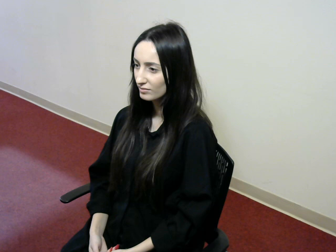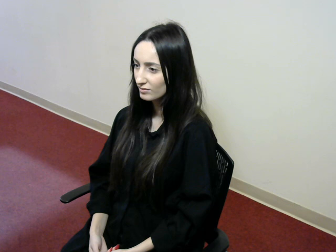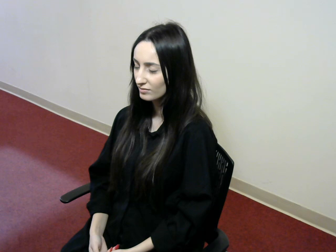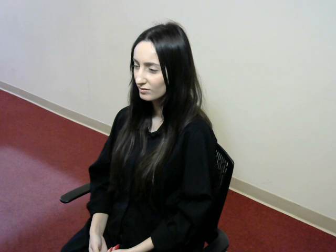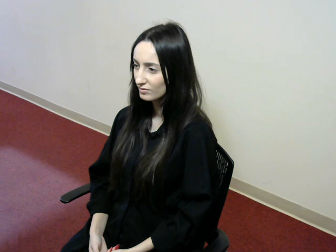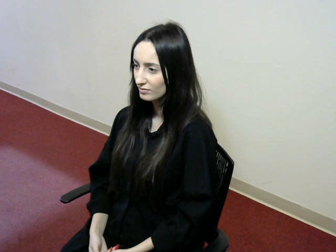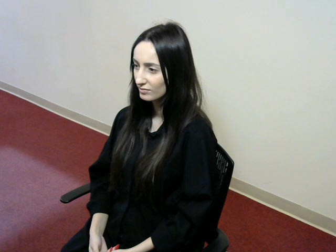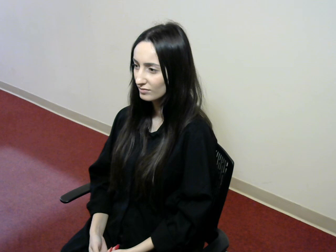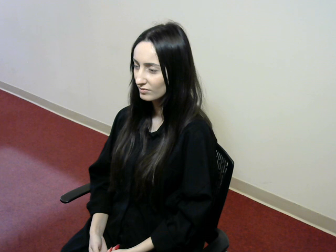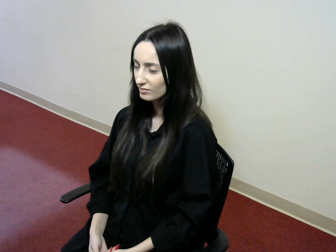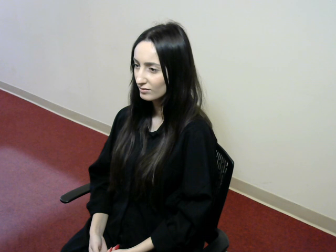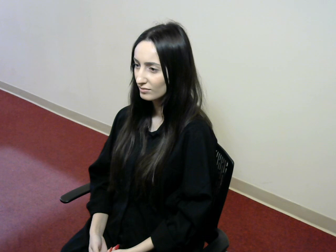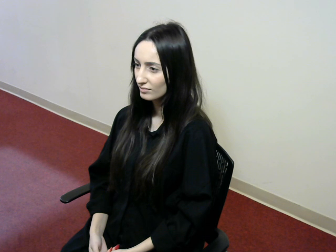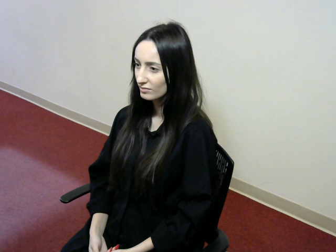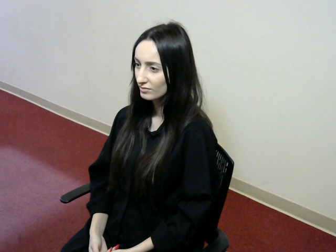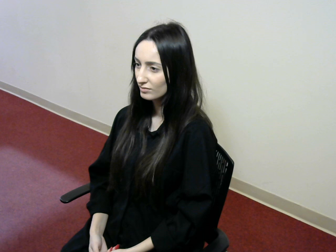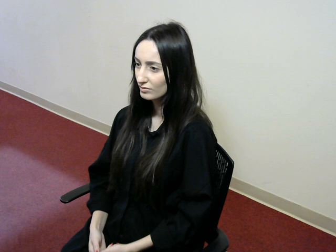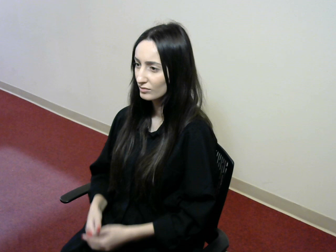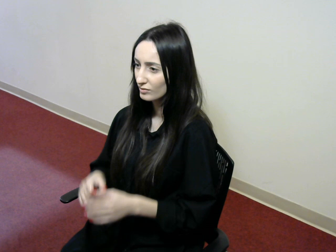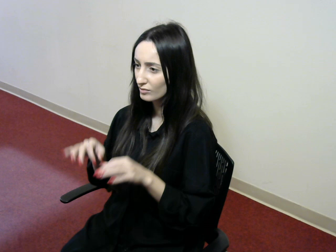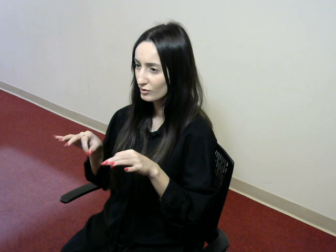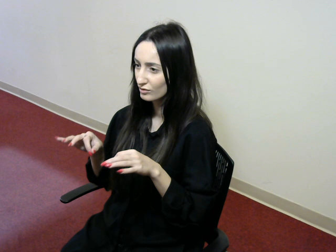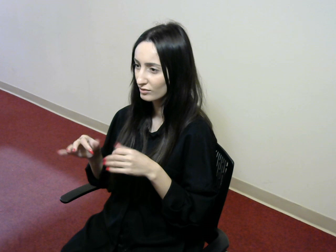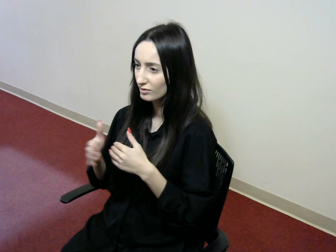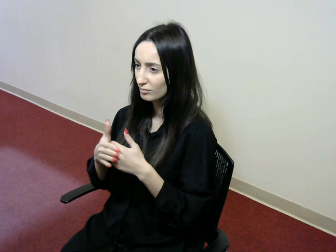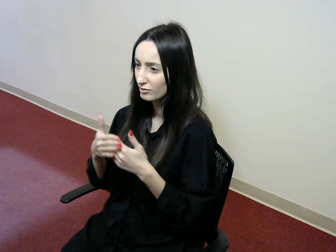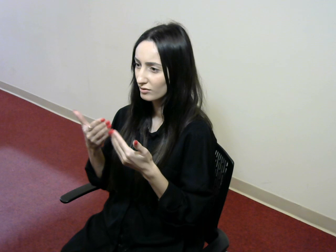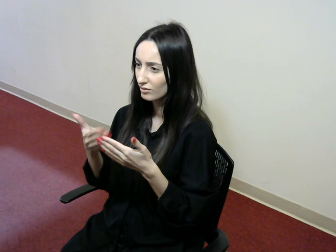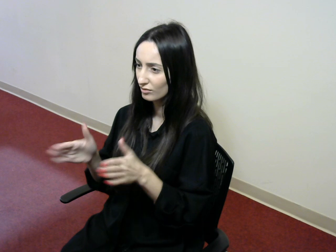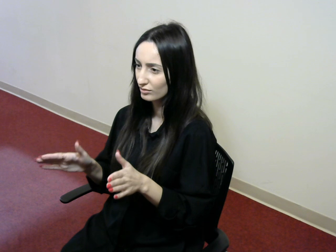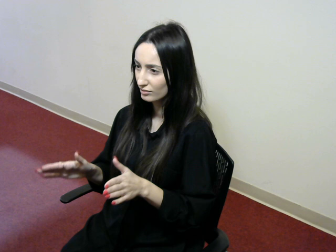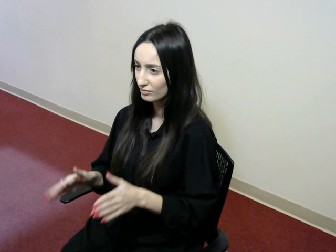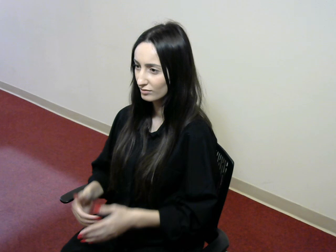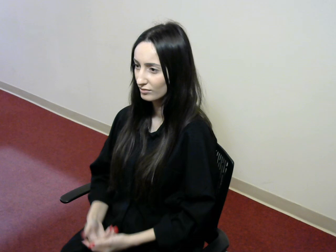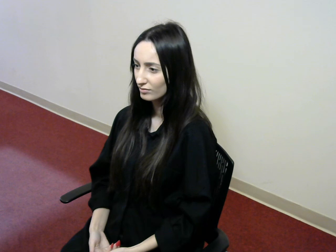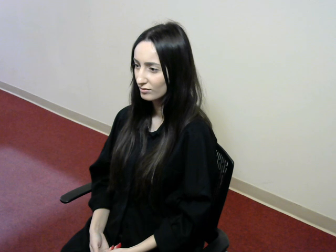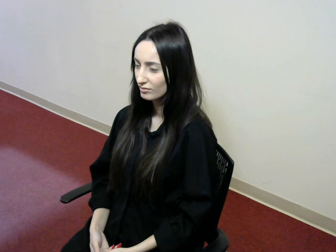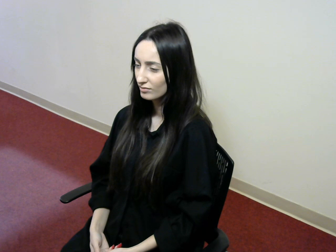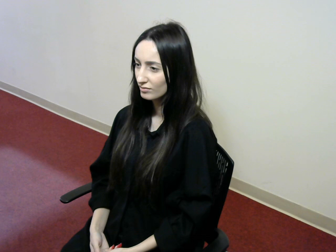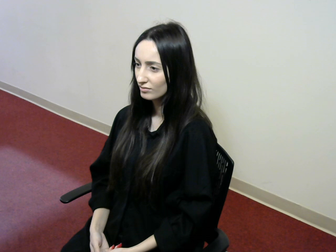Maşının qapısı açıqdır